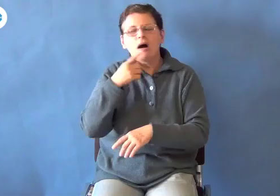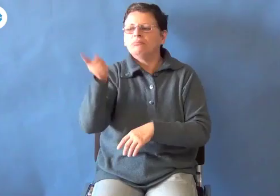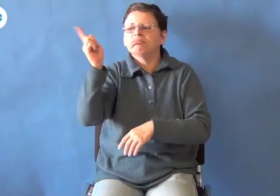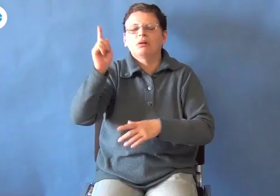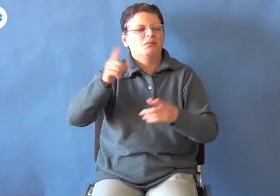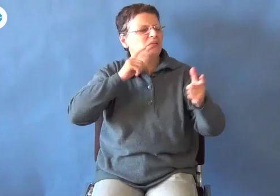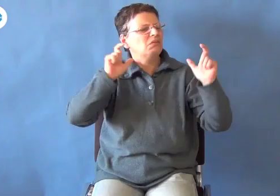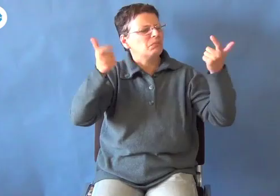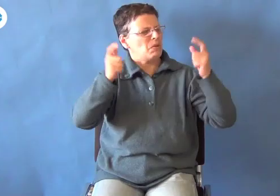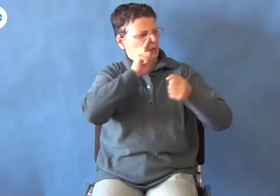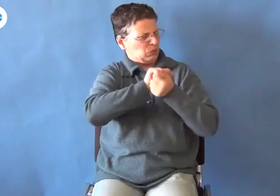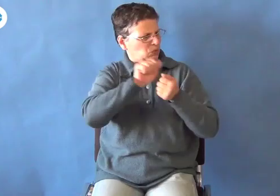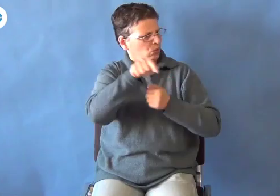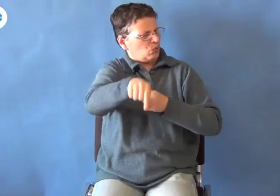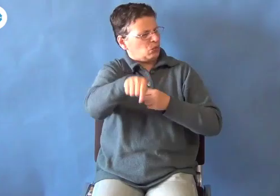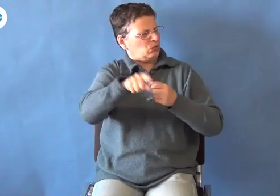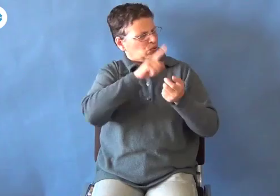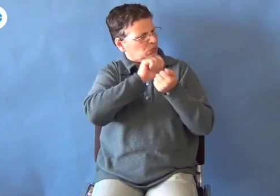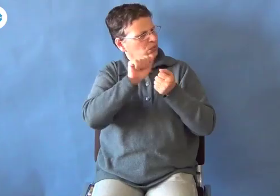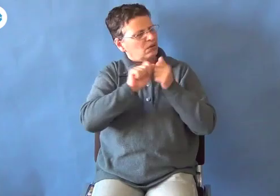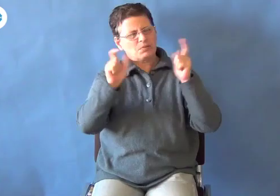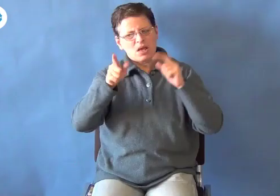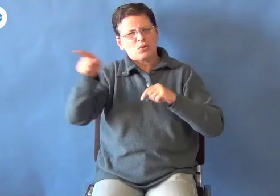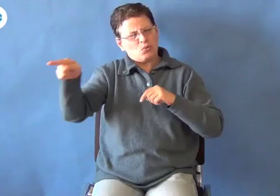Mówią o zakazie, bo tutaj są często wypadki